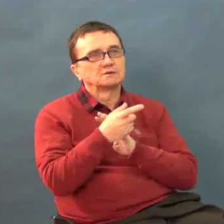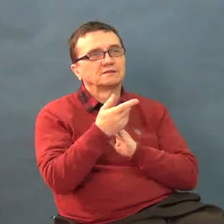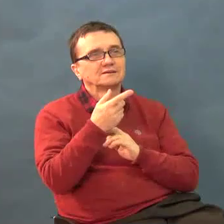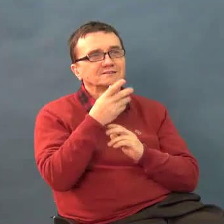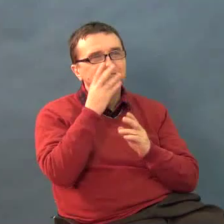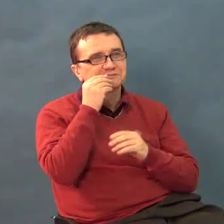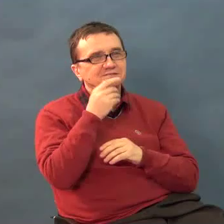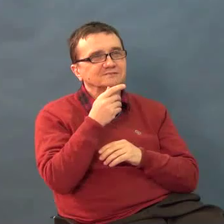Ty śpisz.